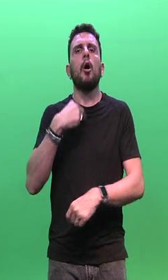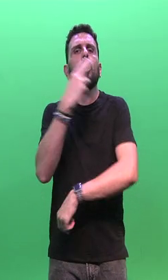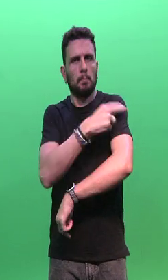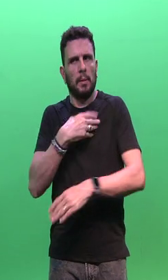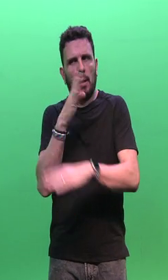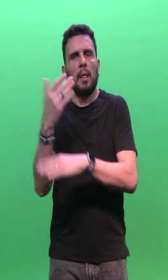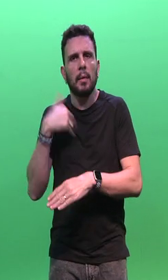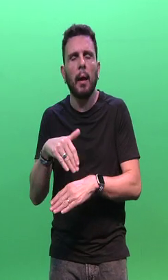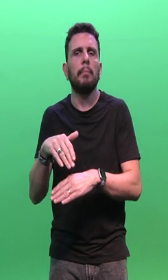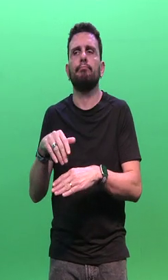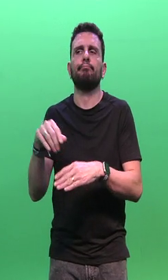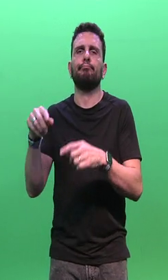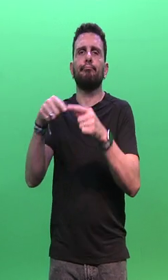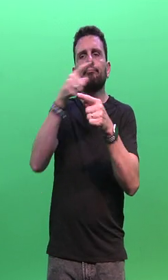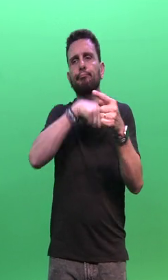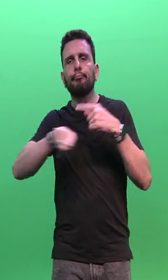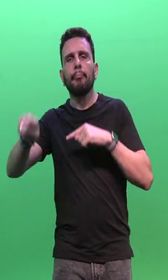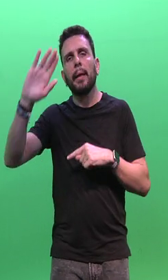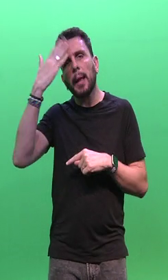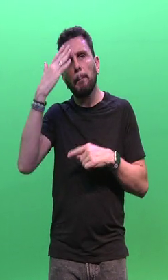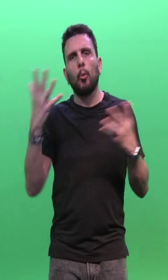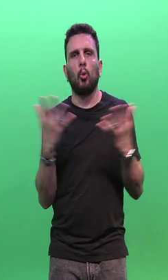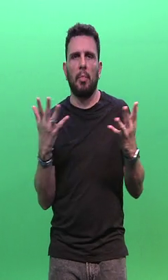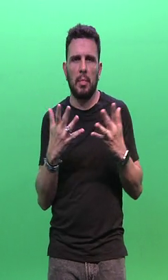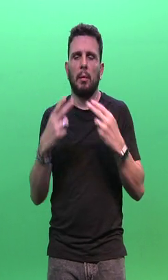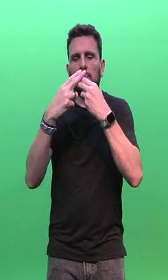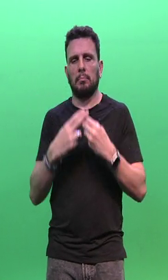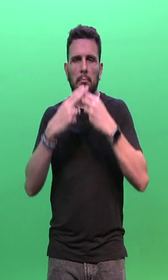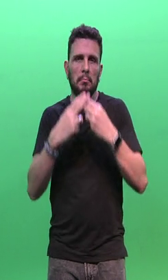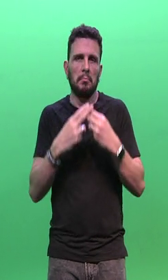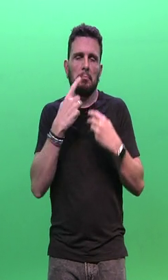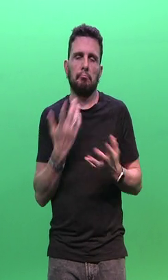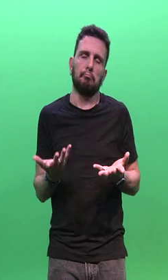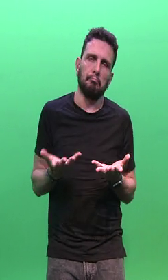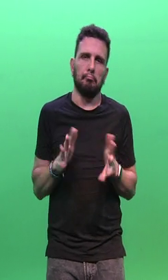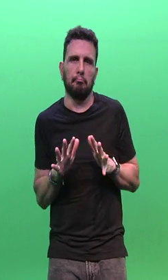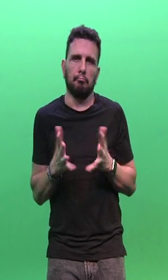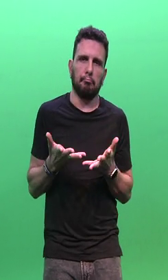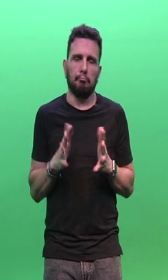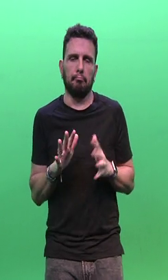Ja vaig anar a l'hospital, però em van derivar a les urgències del CAP per fer-me una revisió, em van dir que estava regular.